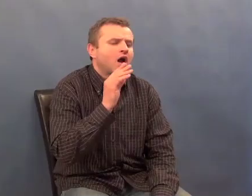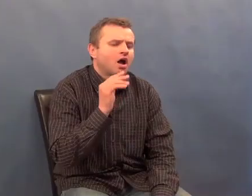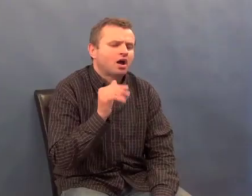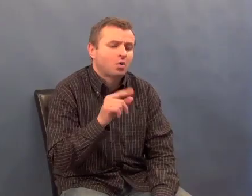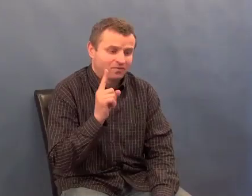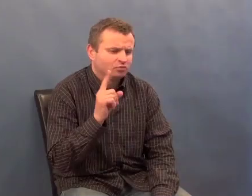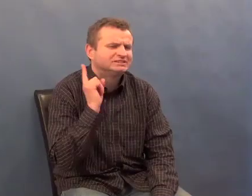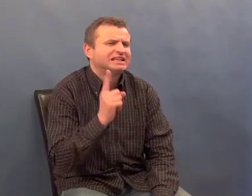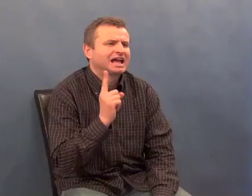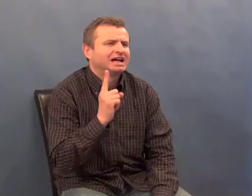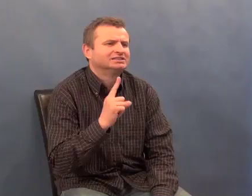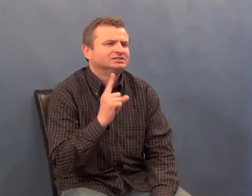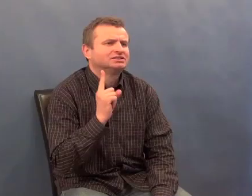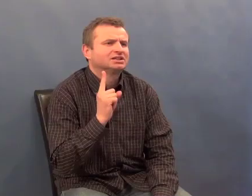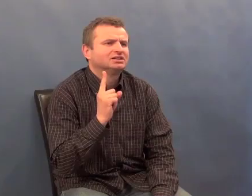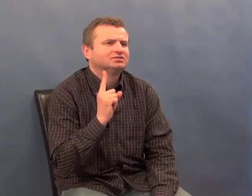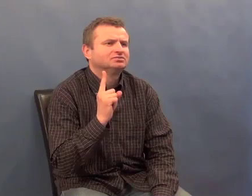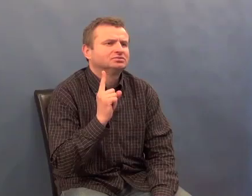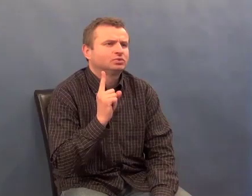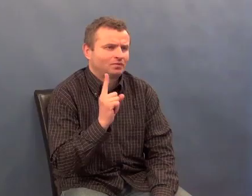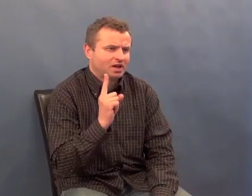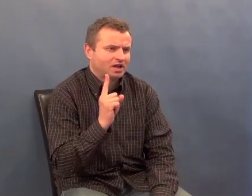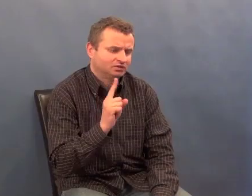To uwaga? Nie, to zakaz? A, uwaga.